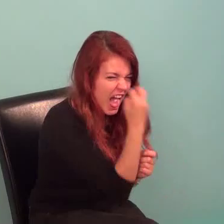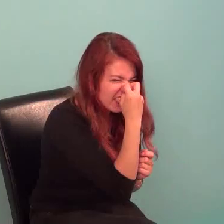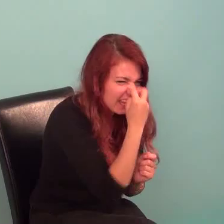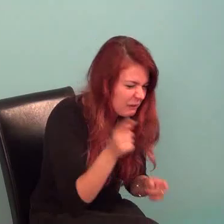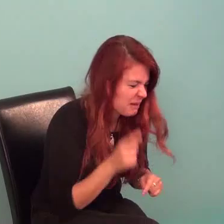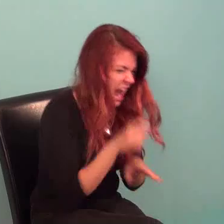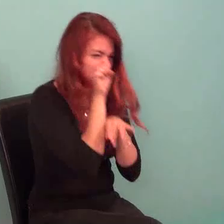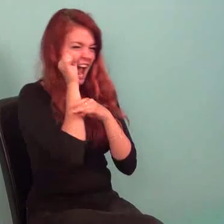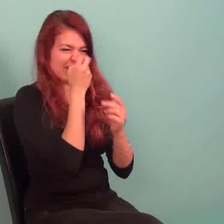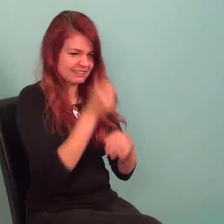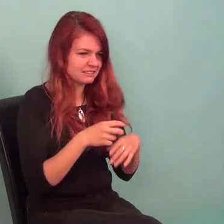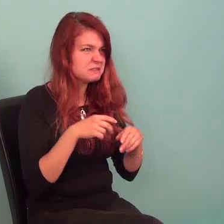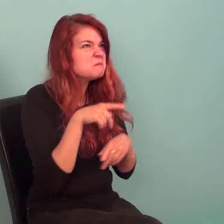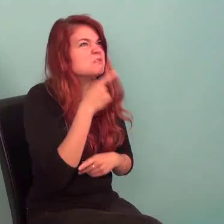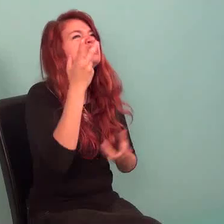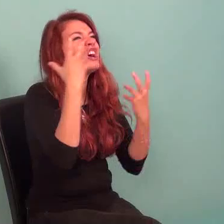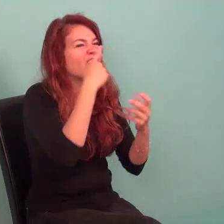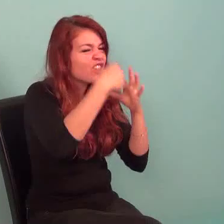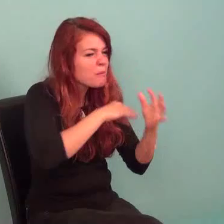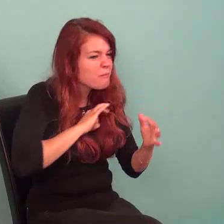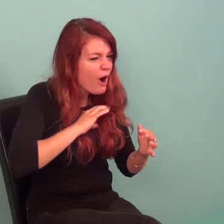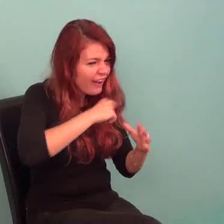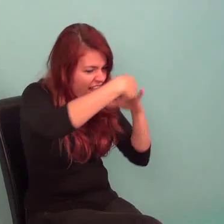Chłopiec odskakuje i krzyczy, a chomik mówi mu: czego chcesz, to moje miejsce!